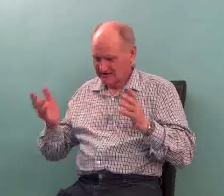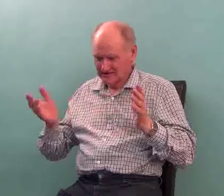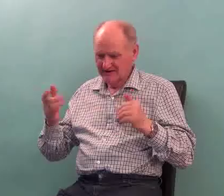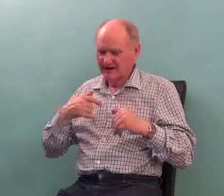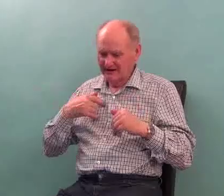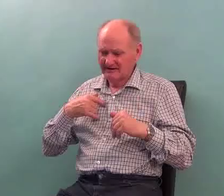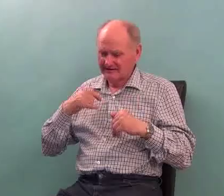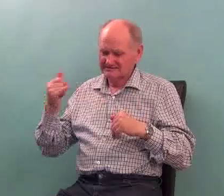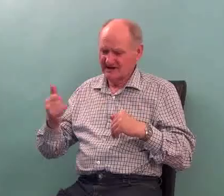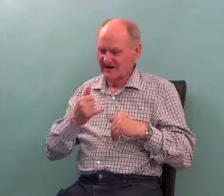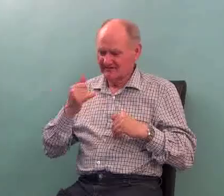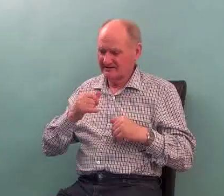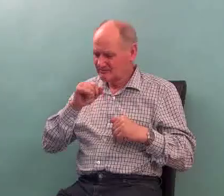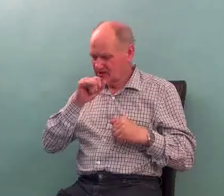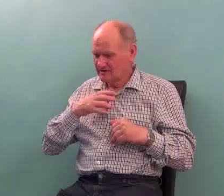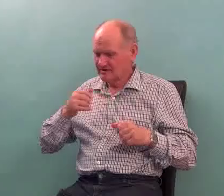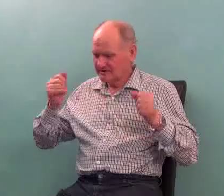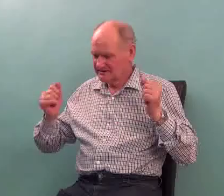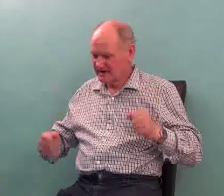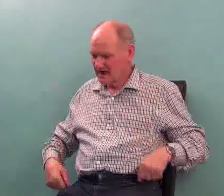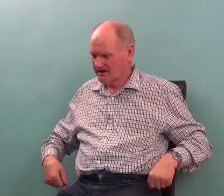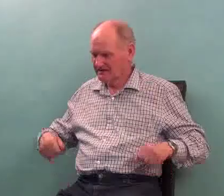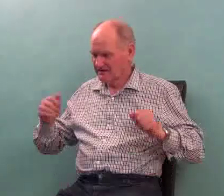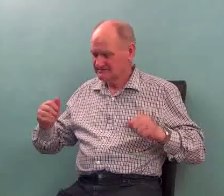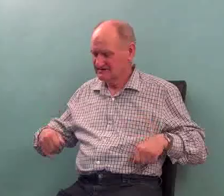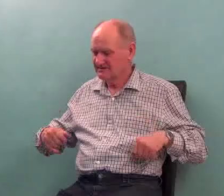Ja zawsze uwielbiam jazdę na nartach.